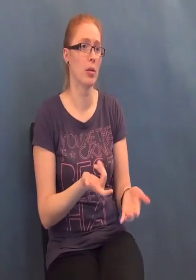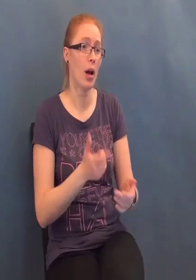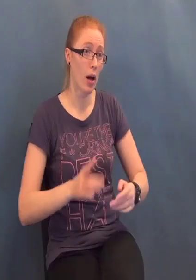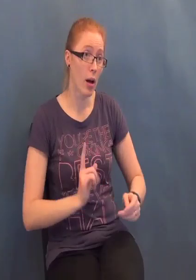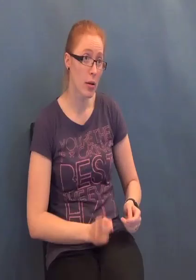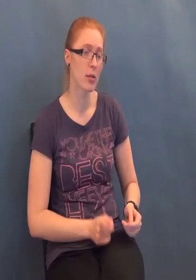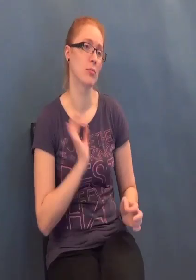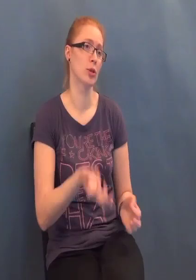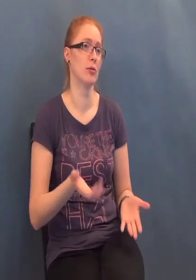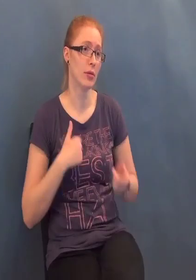Jeżeli przychodzisz z odsłoniętym penisem, to w porządku.